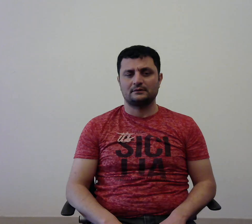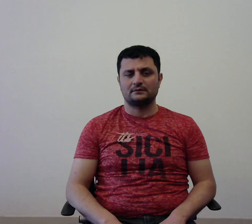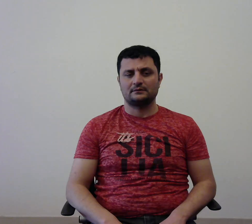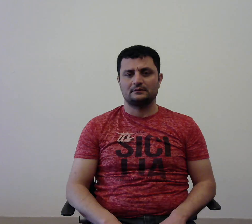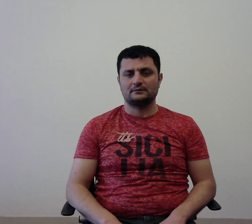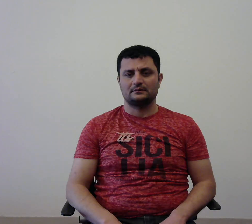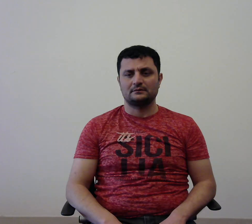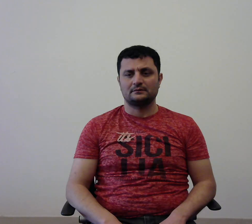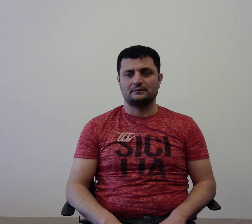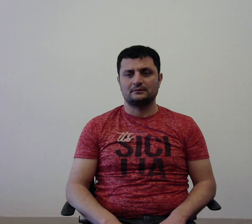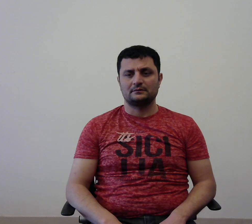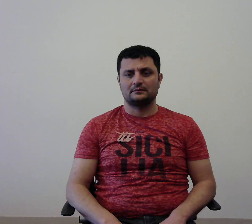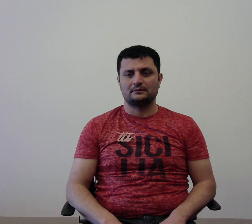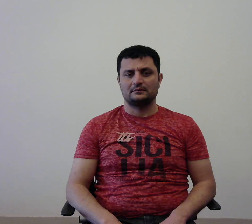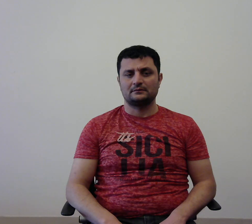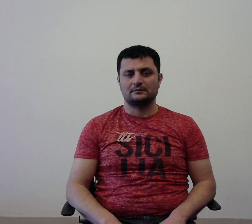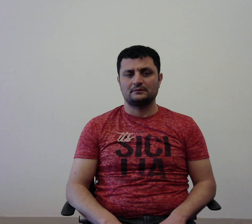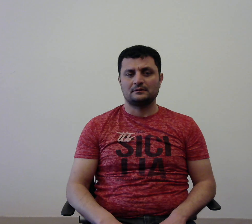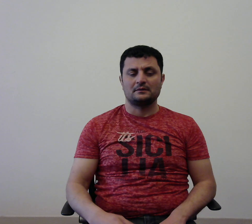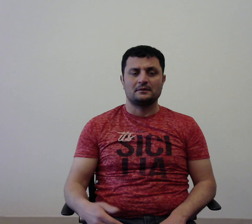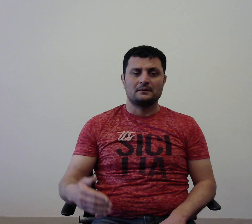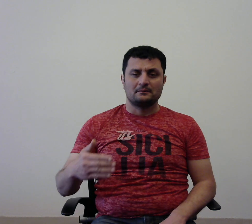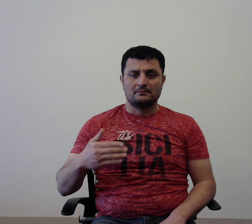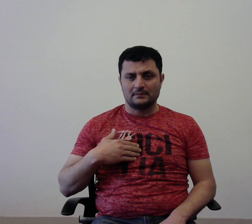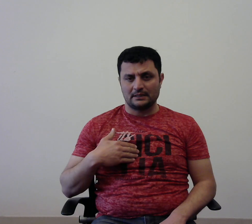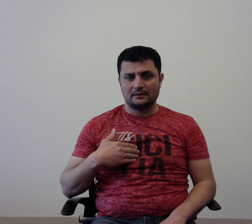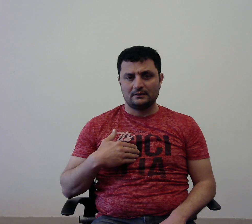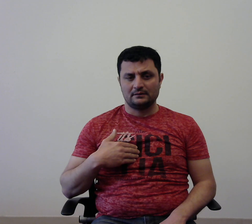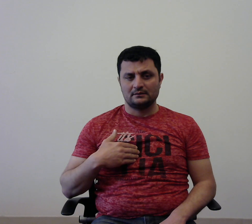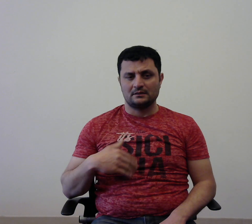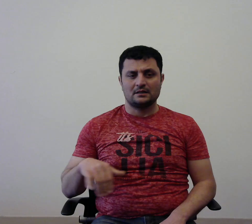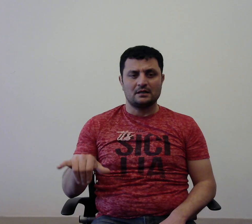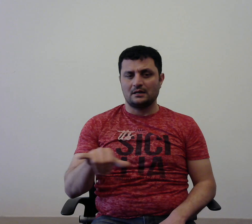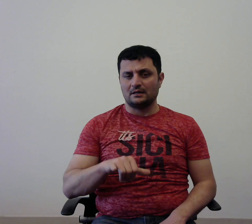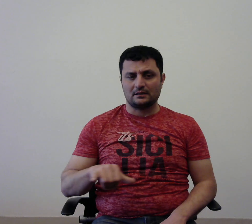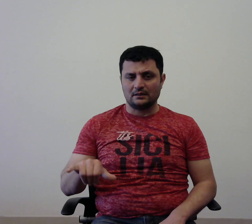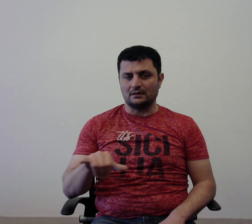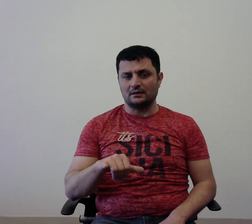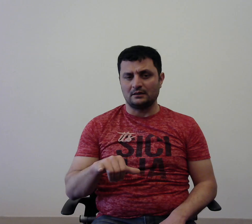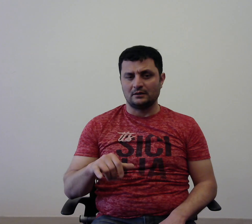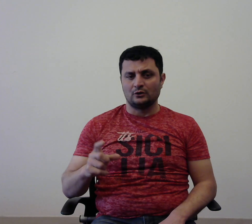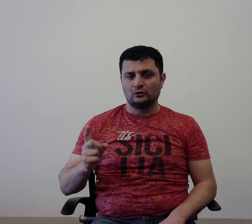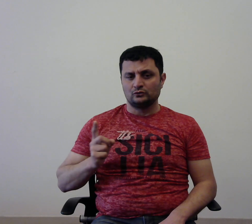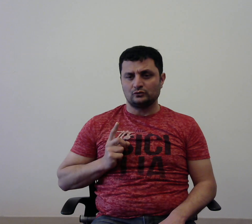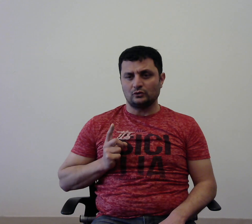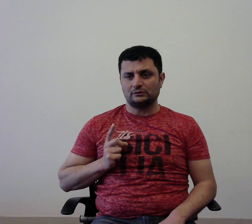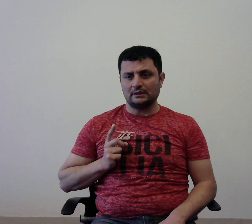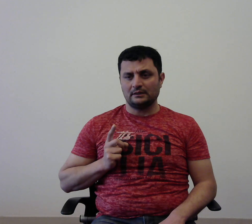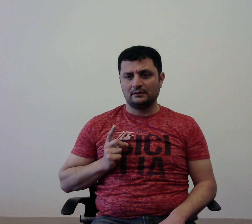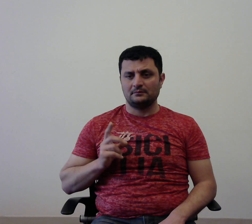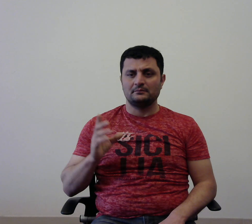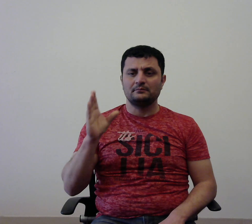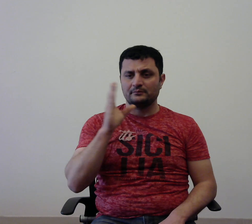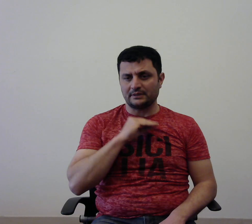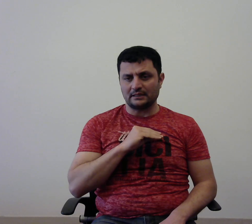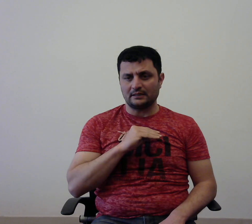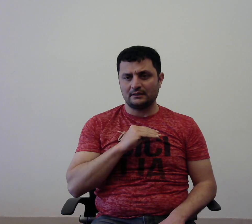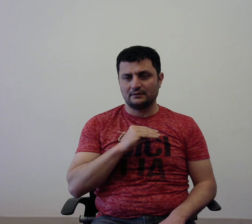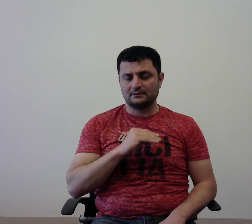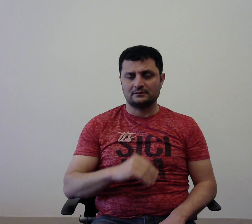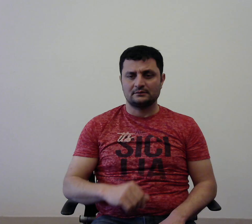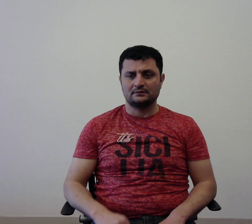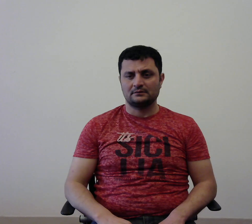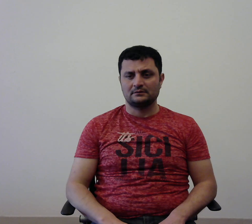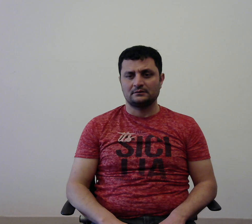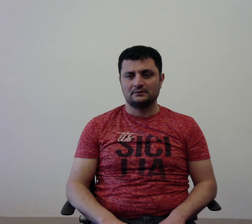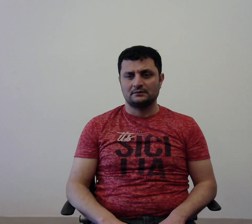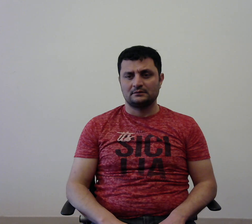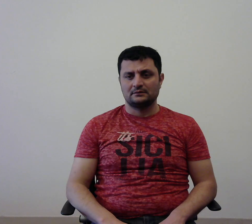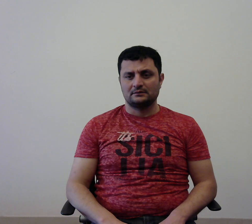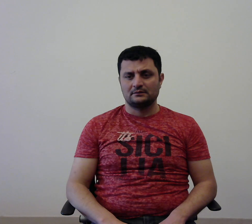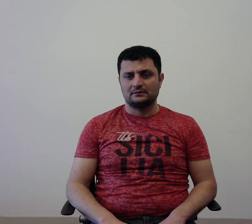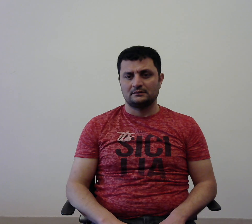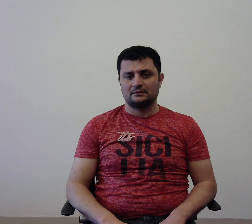Mən harda gözləyə bilərəm?